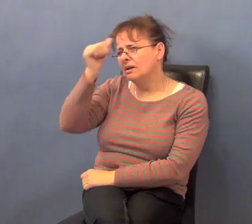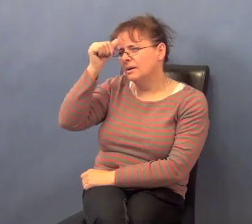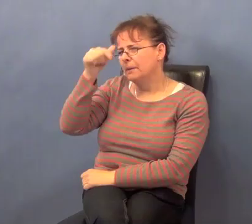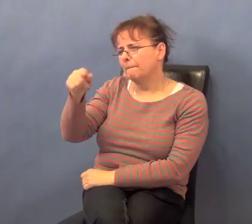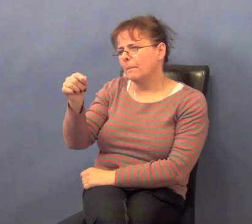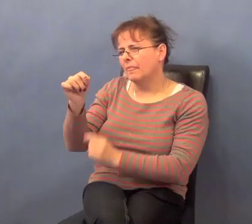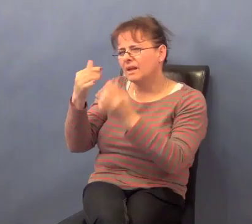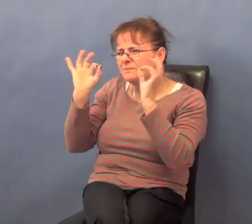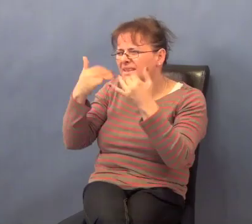Jak się nazywa?